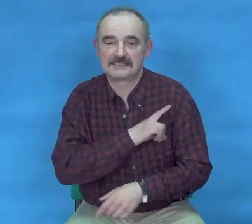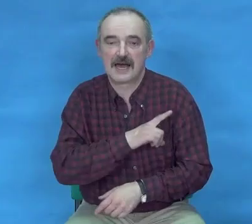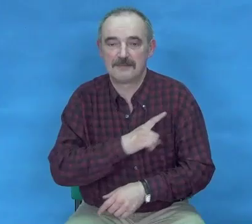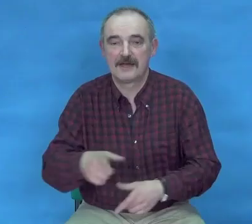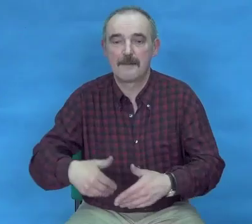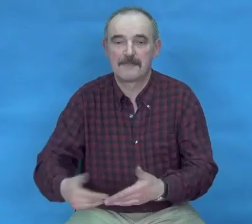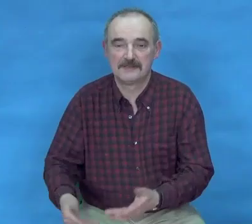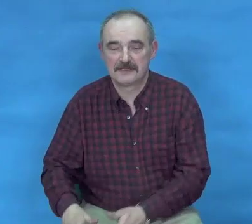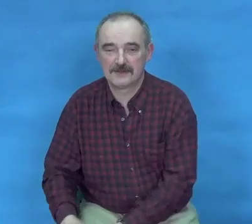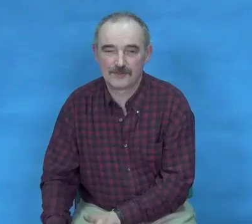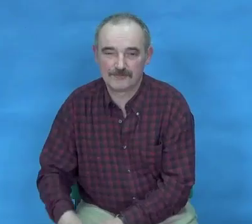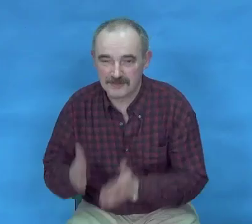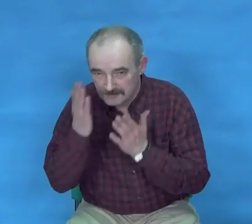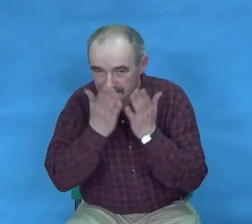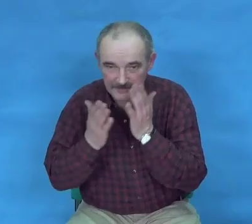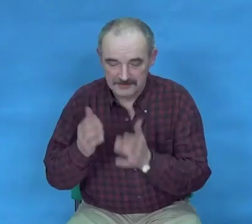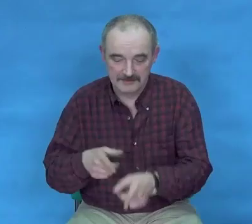Samemu można umyć się w misce.